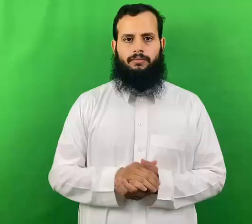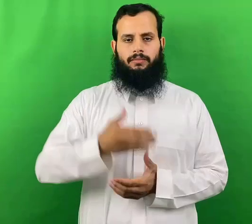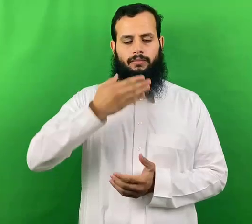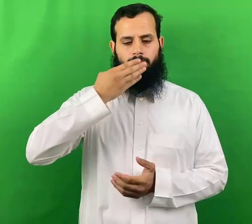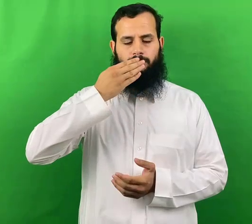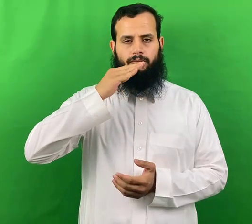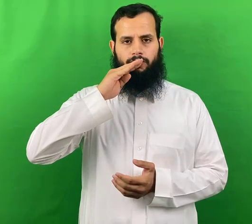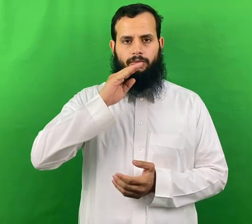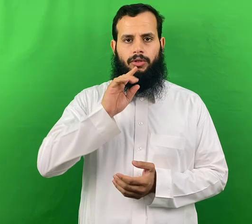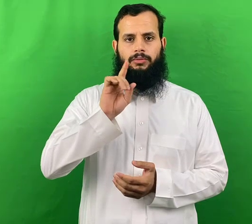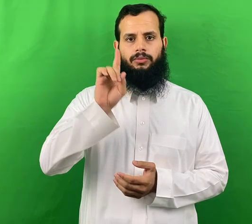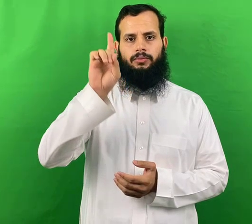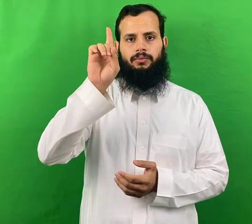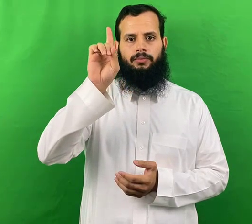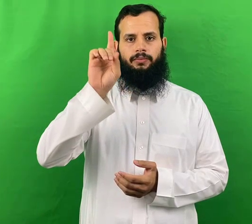الحمد لله